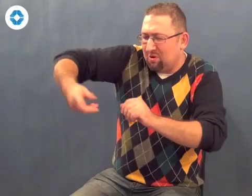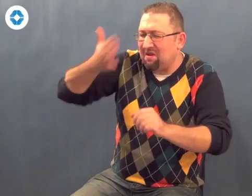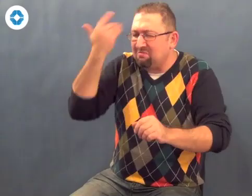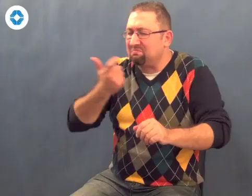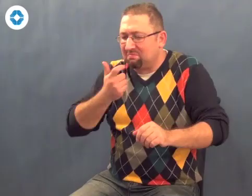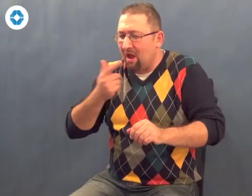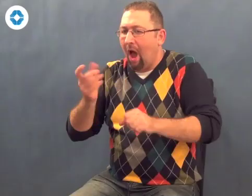Nie wie, co to jest.